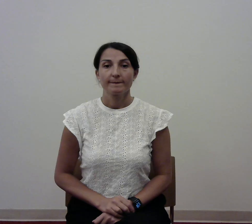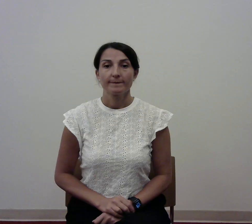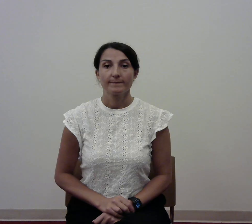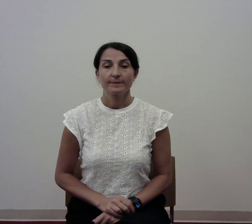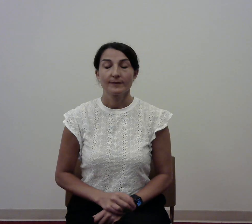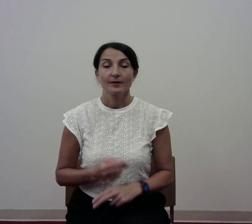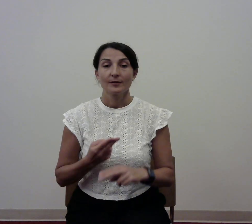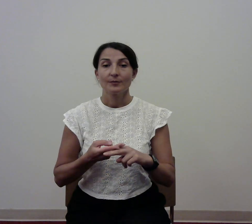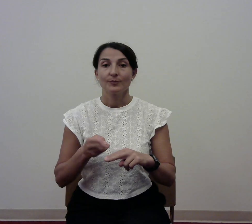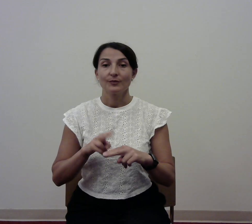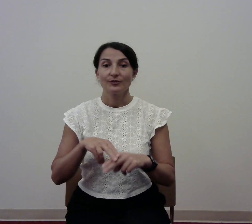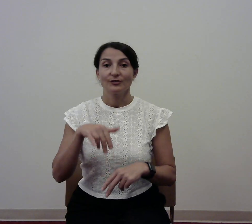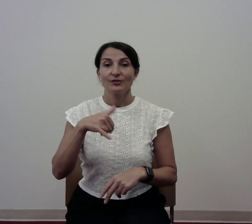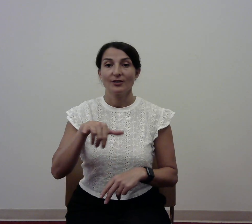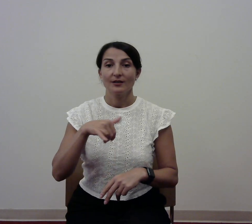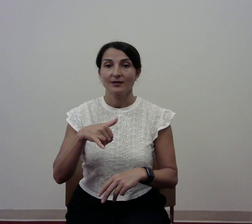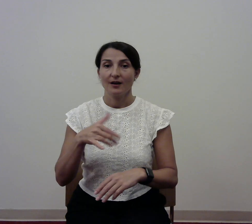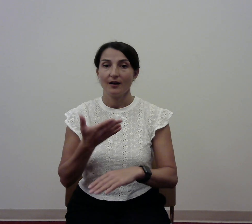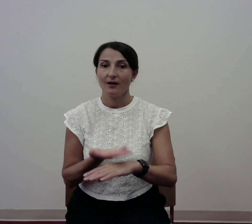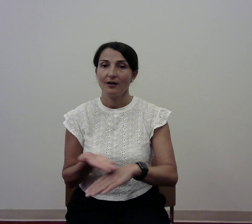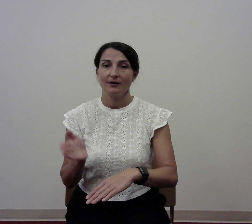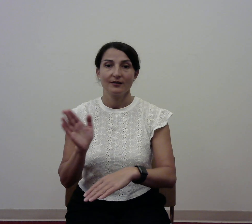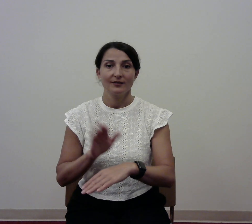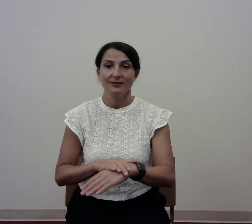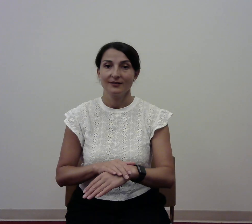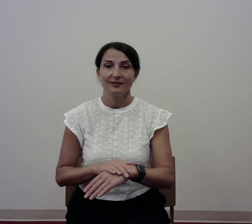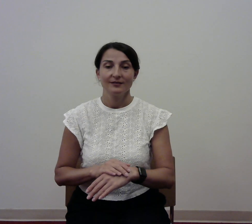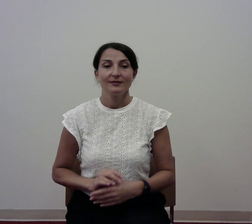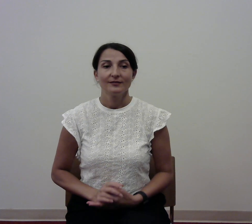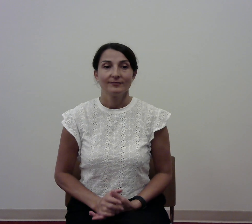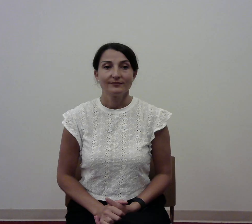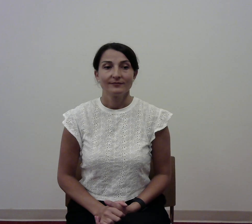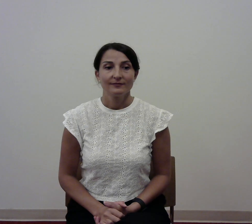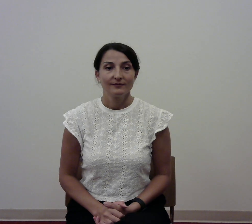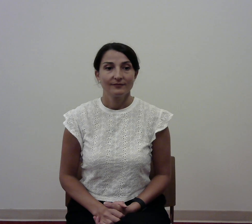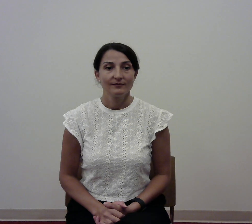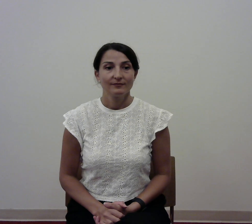Bu çanta ağırdır